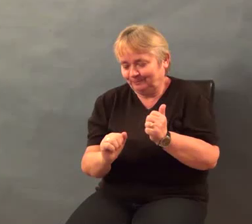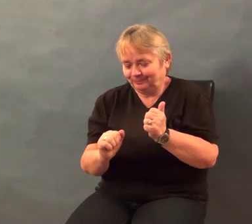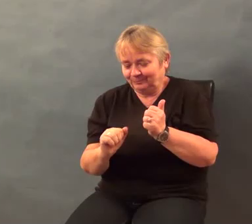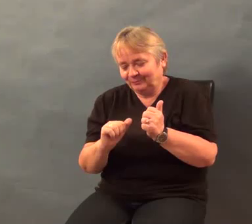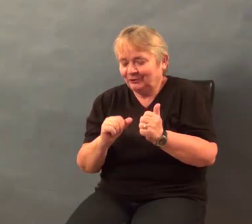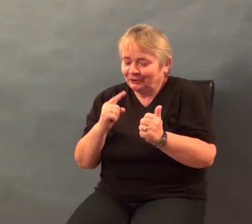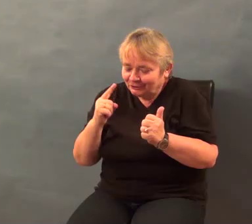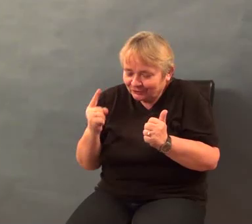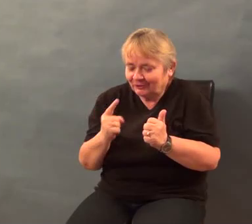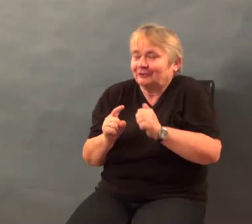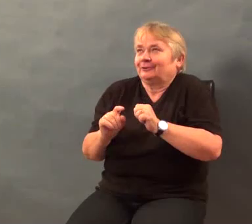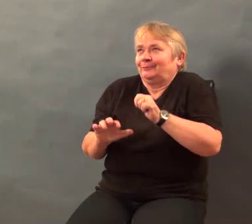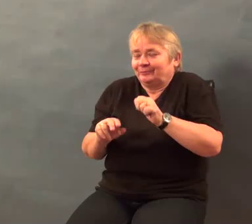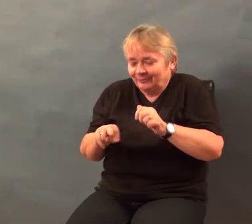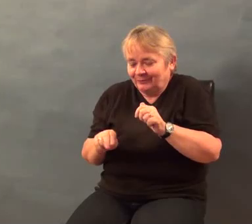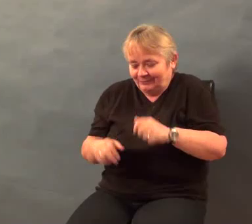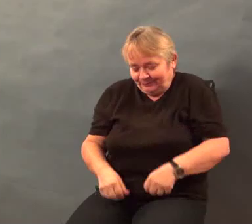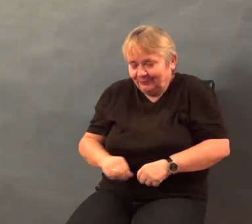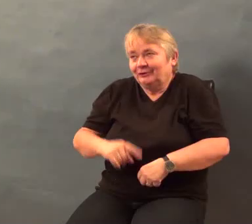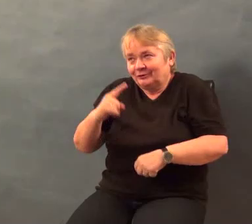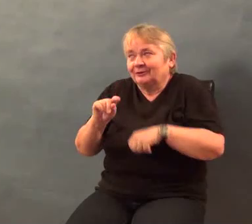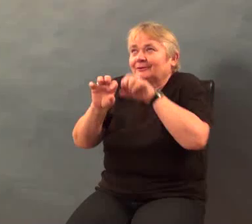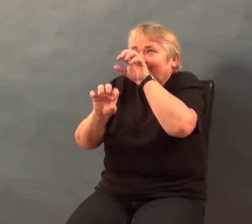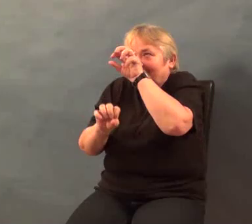Jeszcze raz podwija fartuch i wchodzi na drabinę.